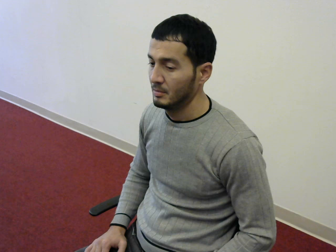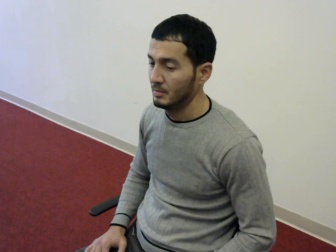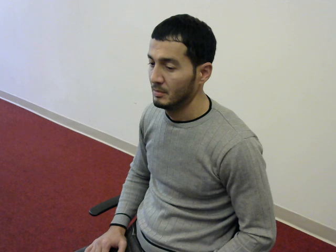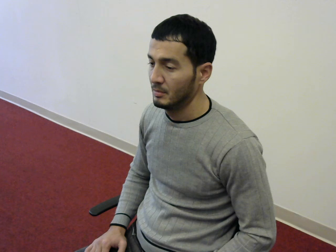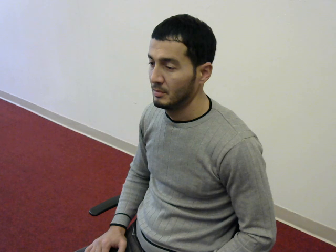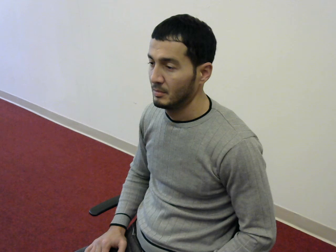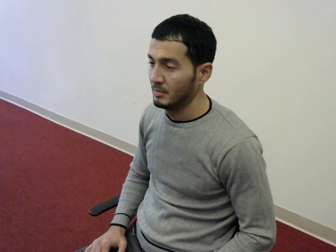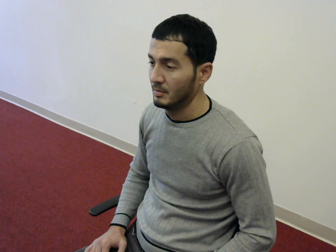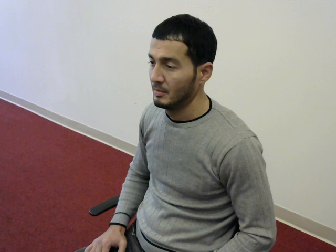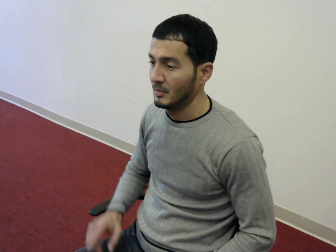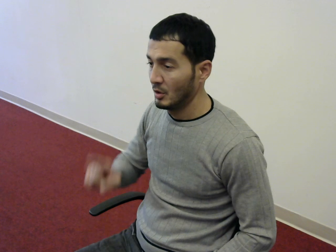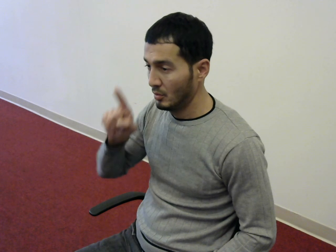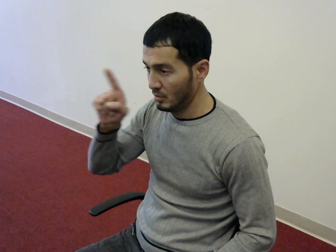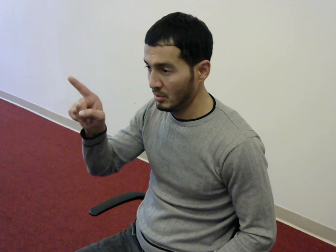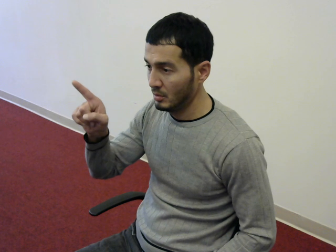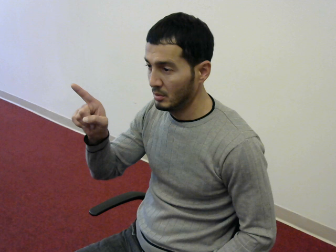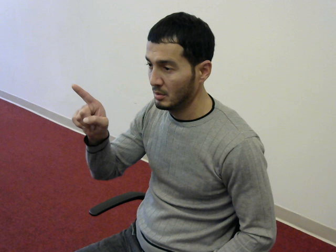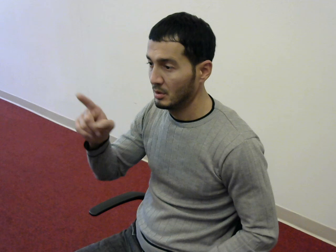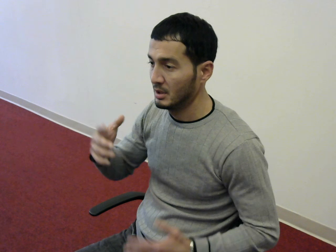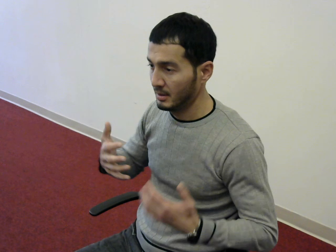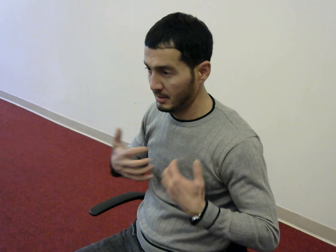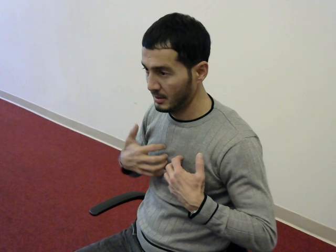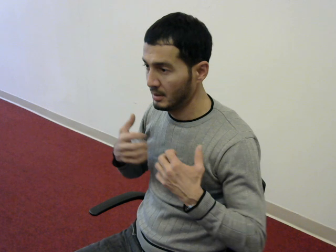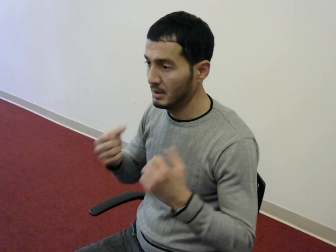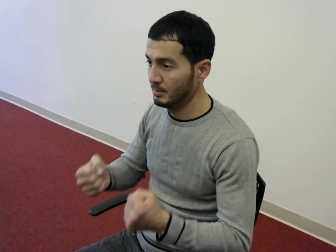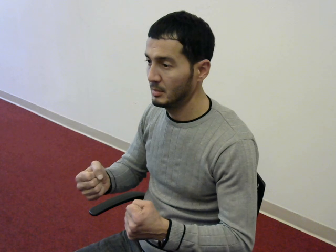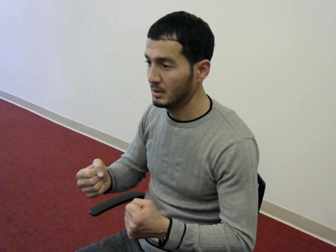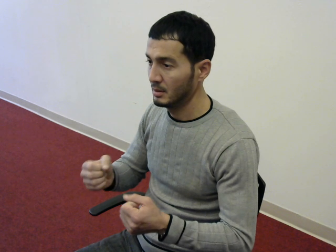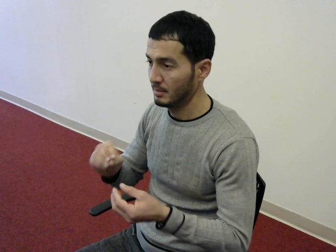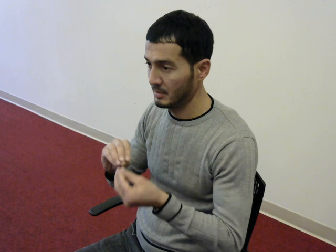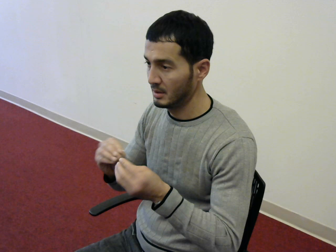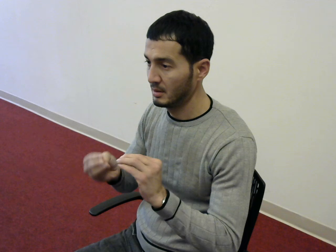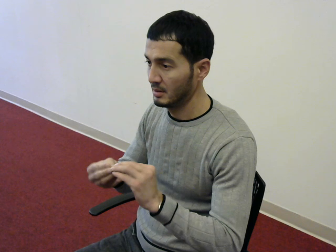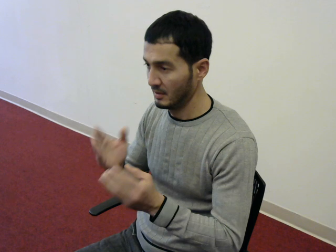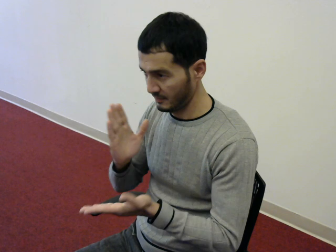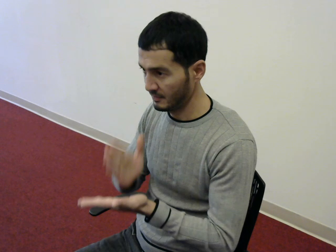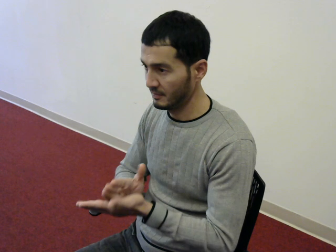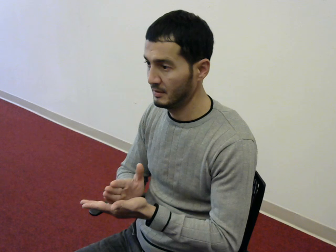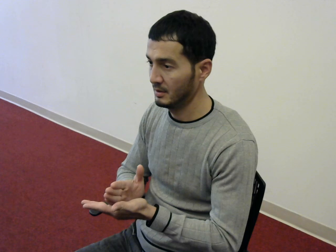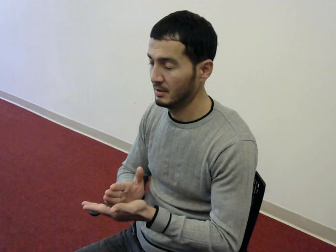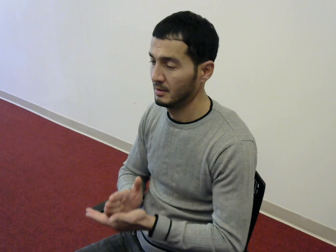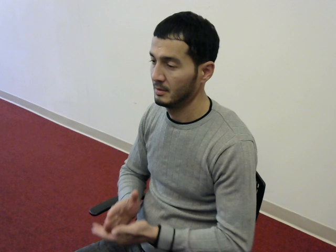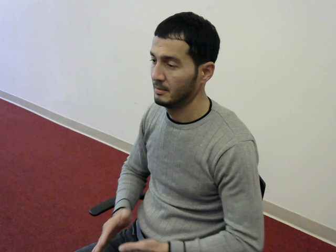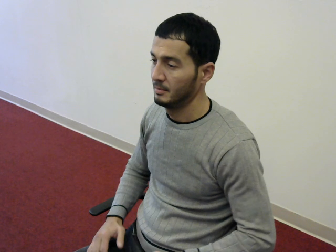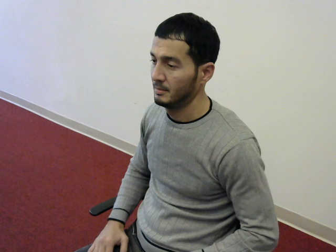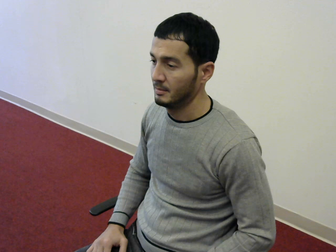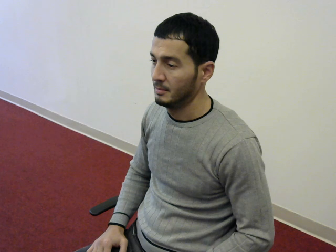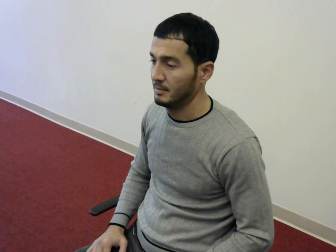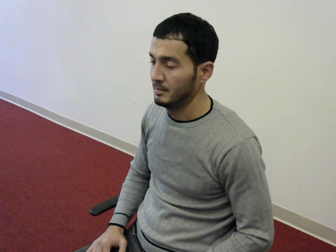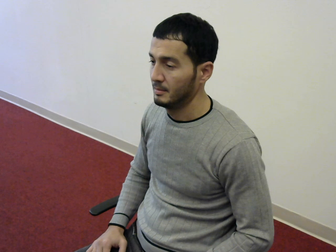Onun sağlamlıq problemi var